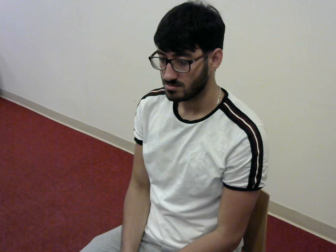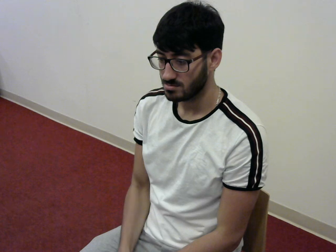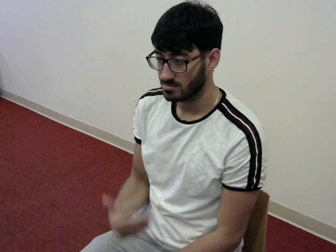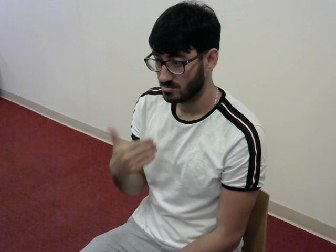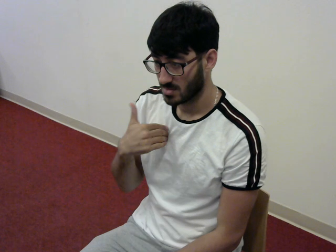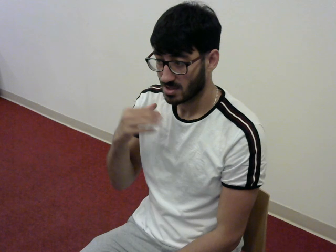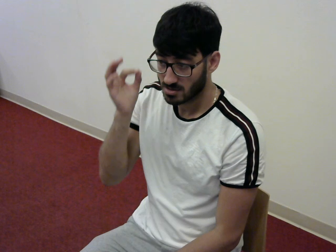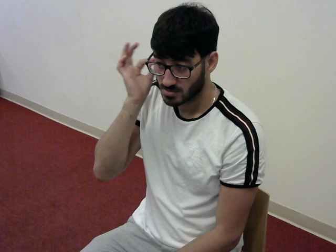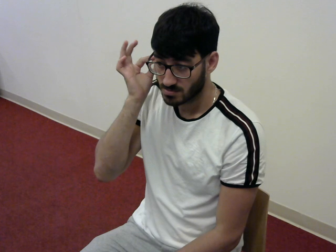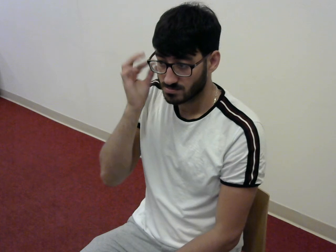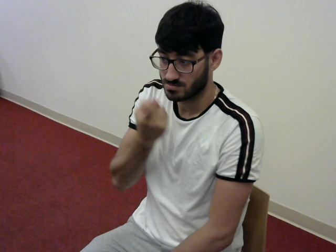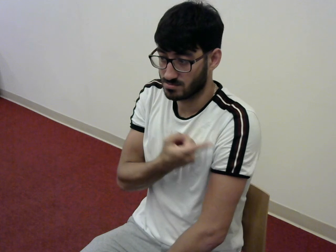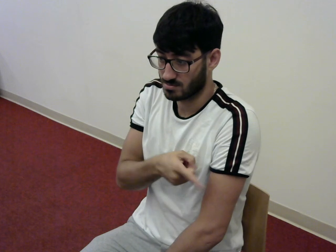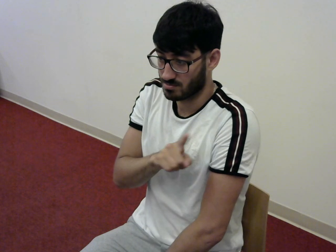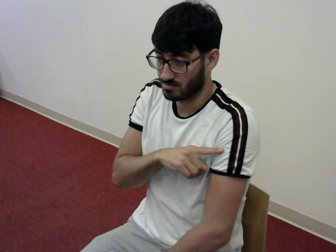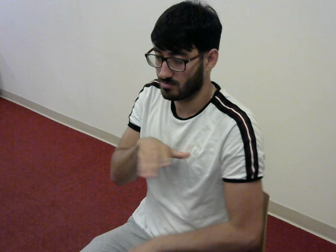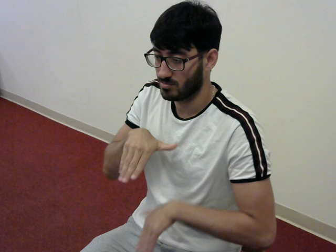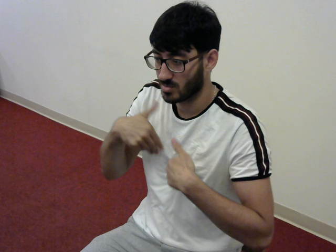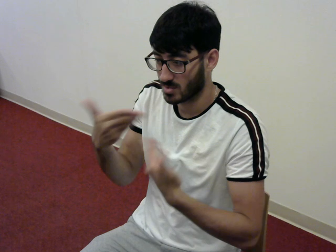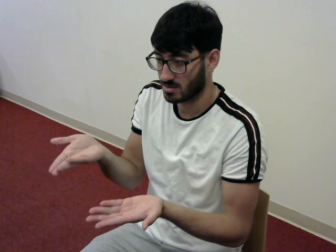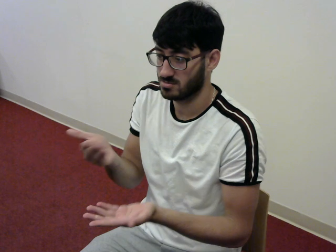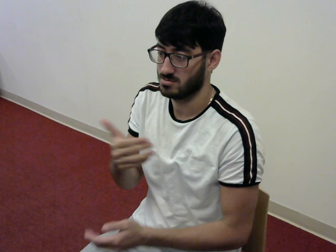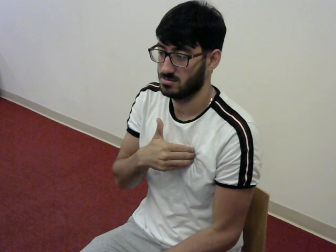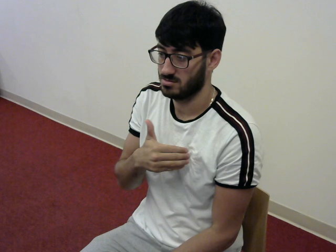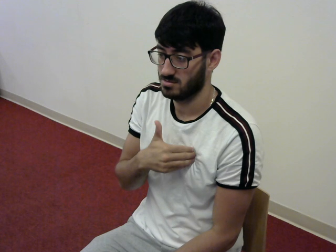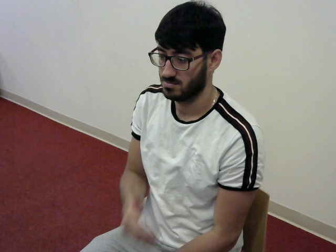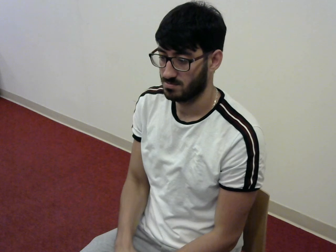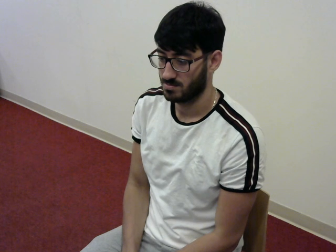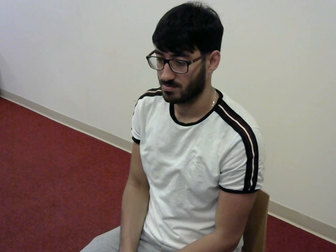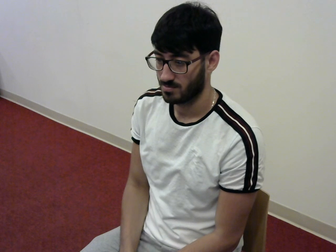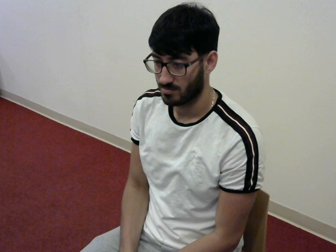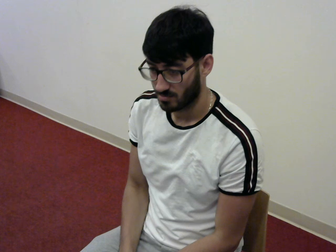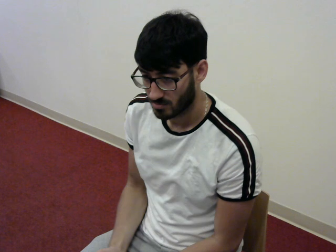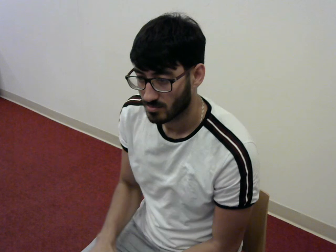Mən tibb məntəqəsinə müraciət etmək istərdim